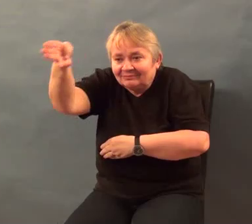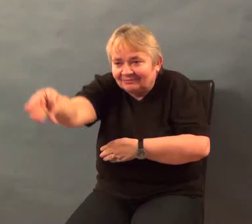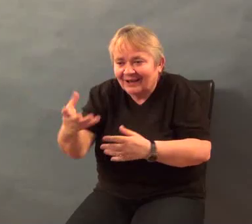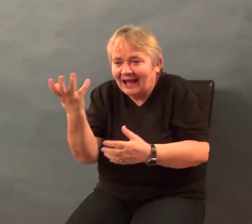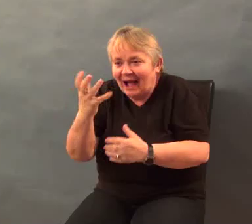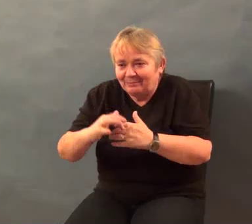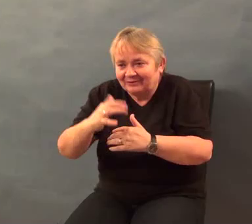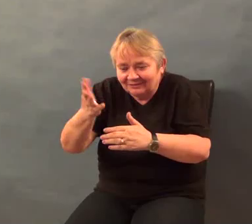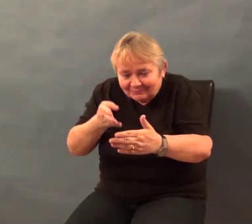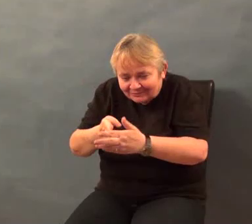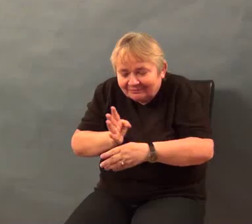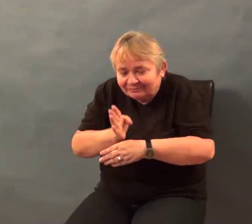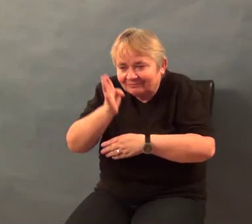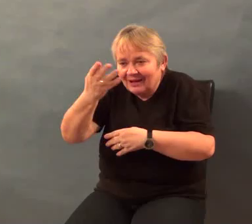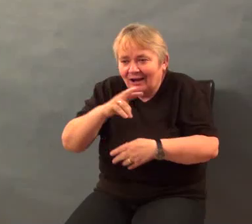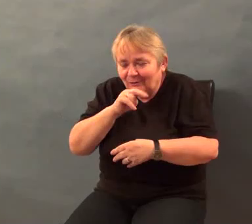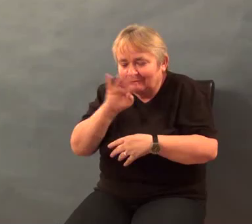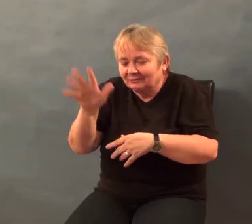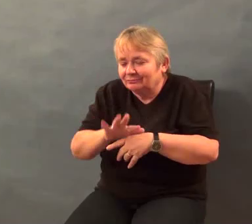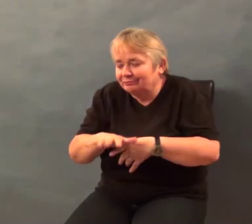Przewraca się, a wszystkie gruszki się rozsypują.